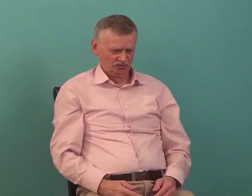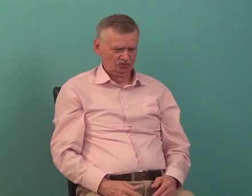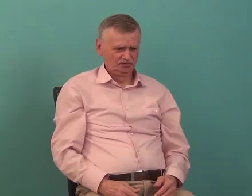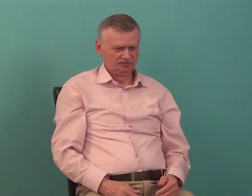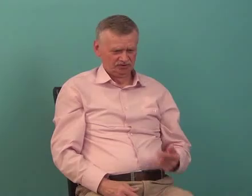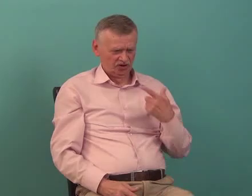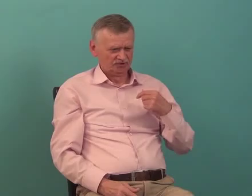Dwie osoby.